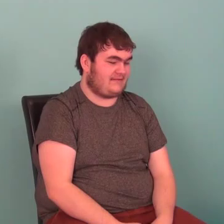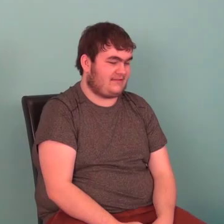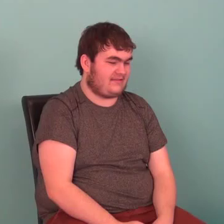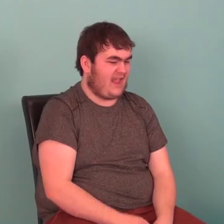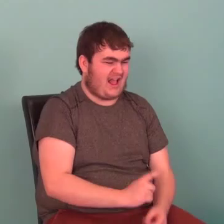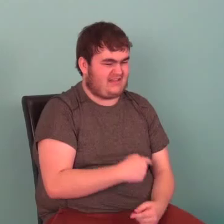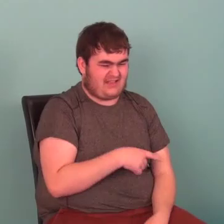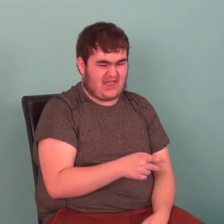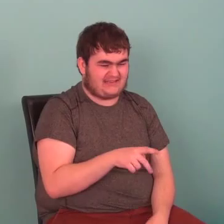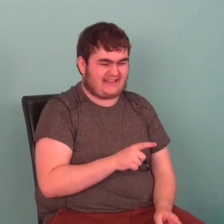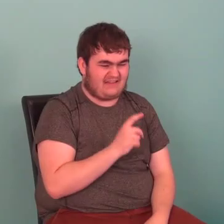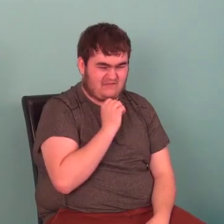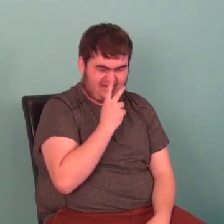Ale jak takiego znaku w ogóle nie widziałem.